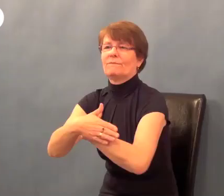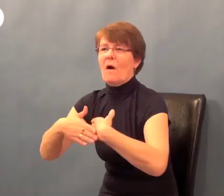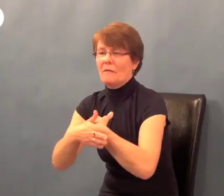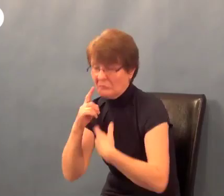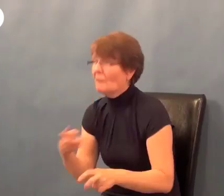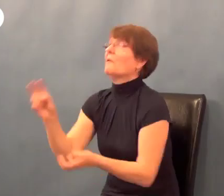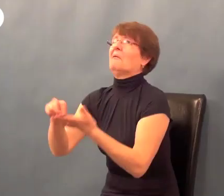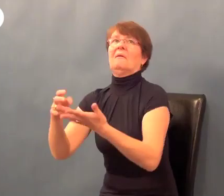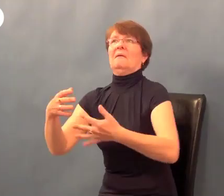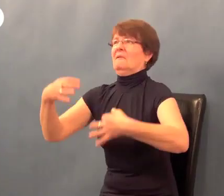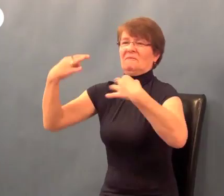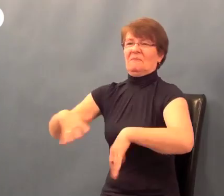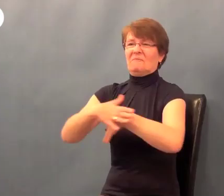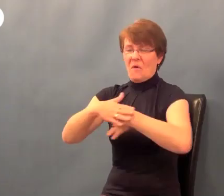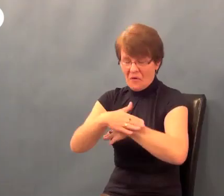Chłopiec stał zdenerwowany w wodzie.